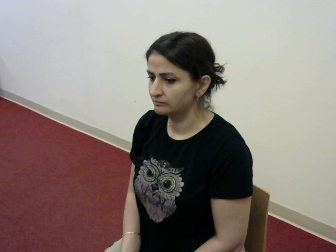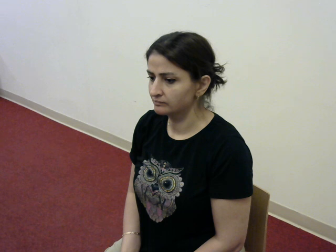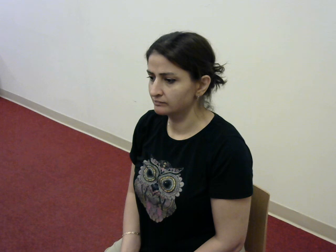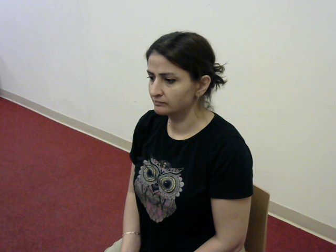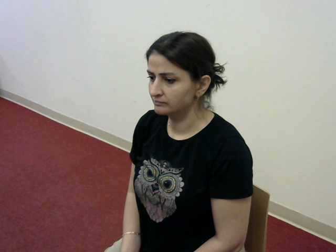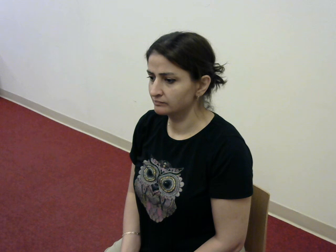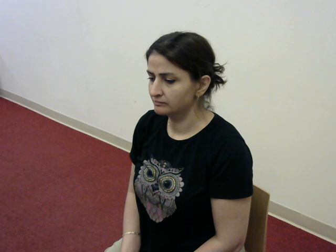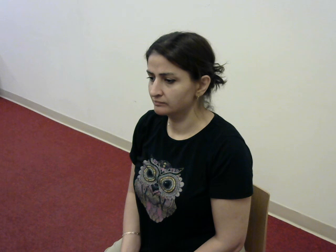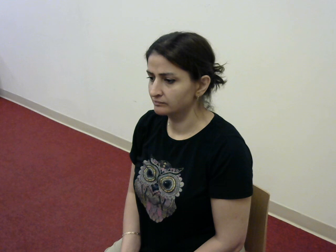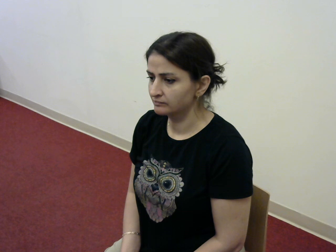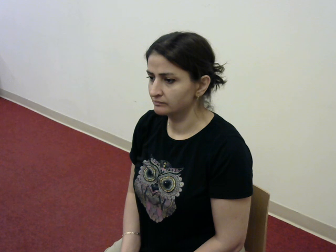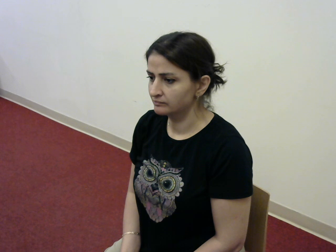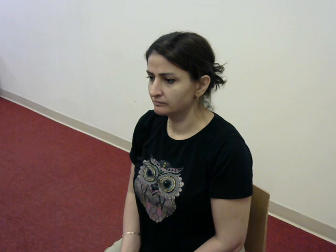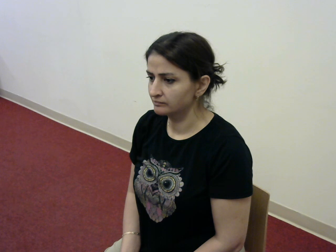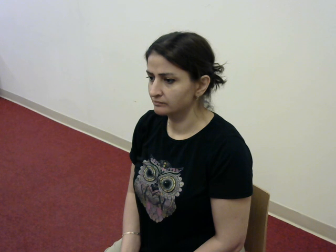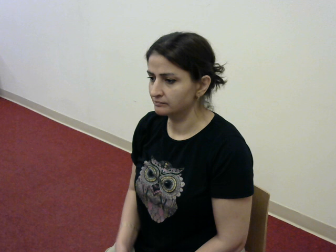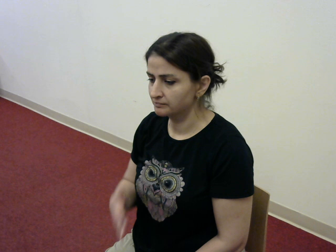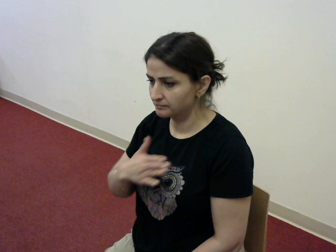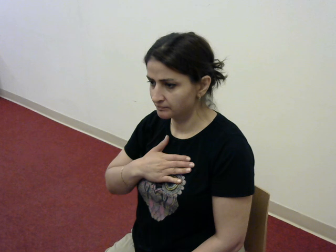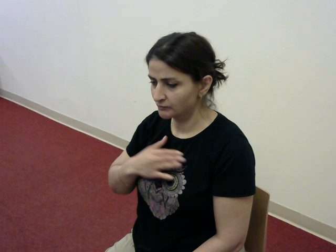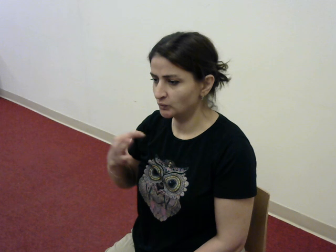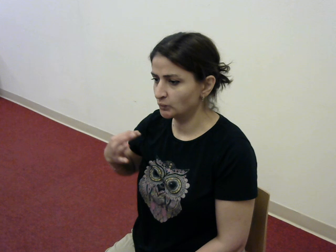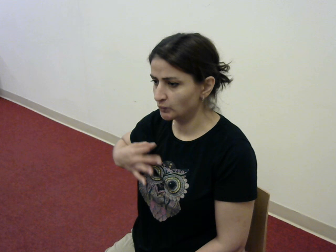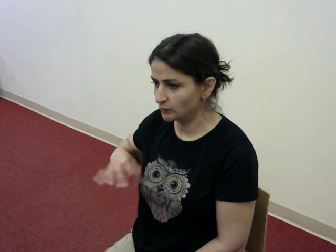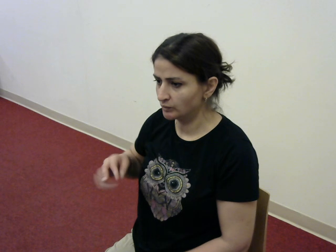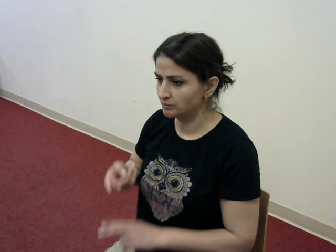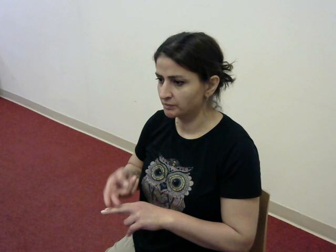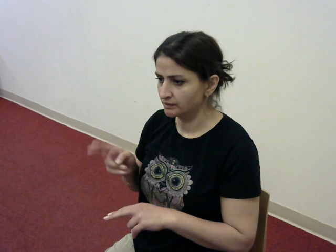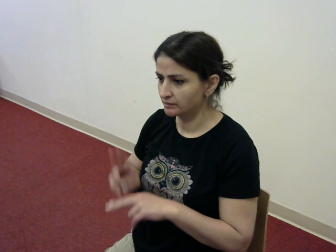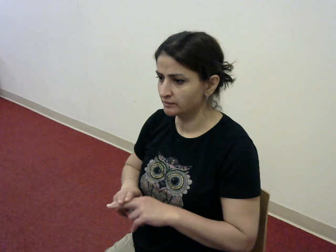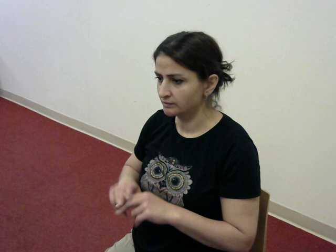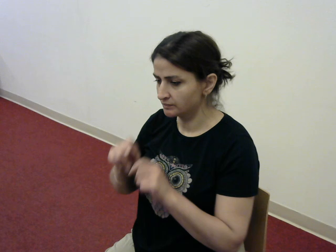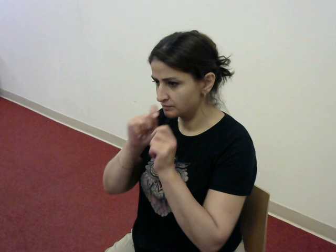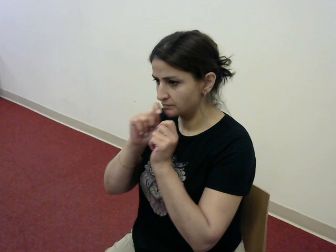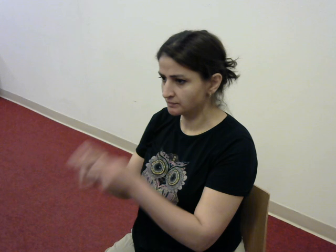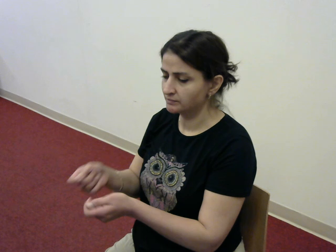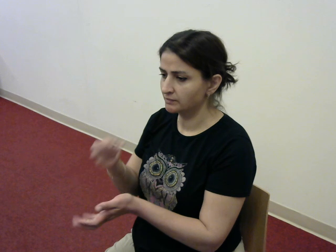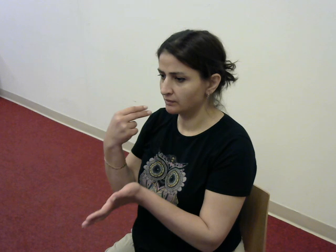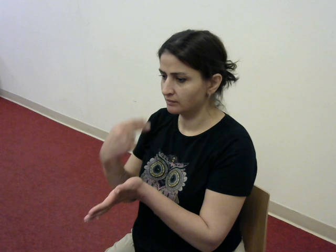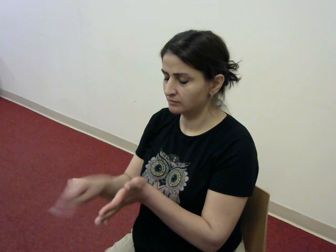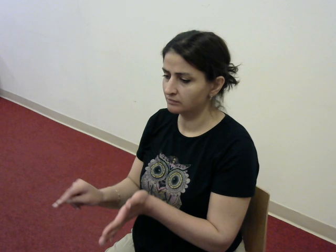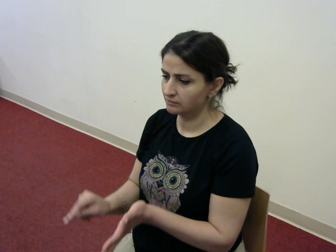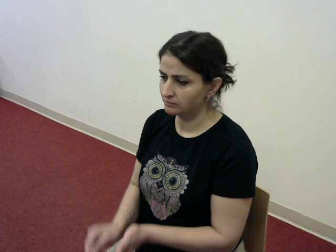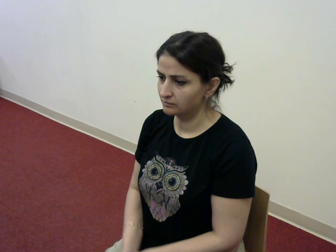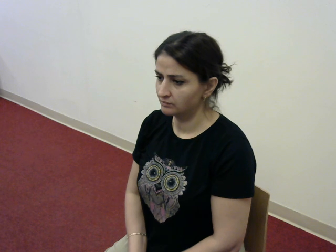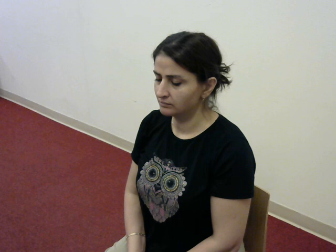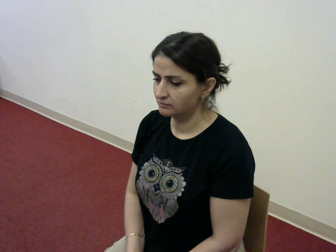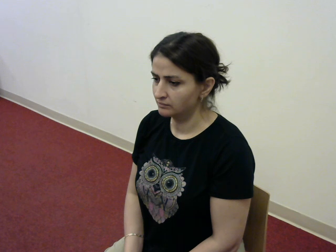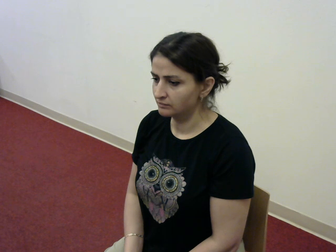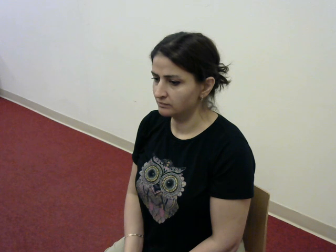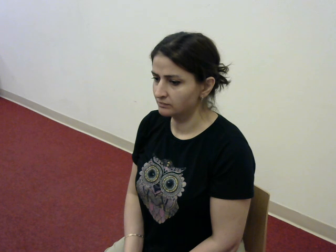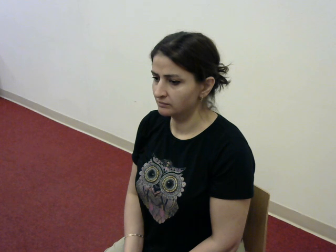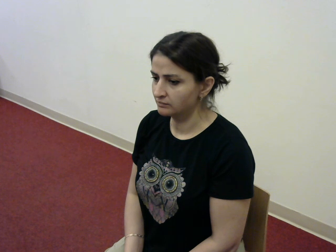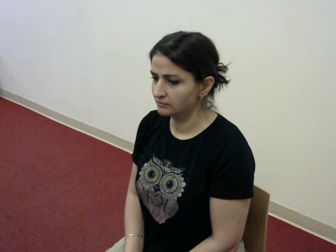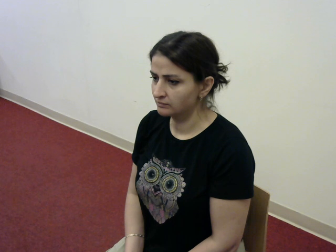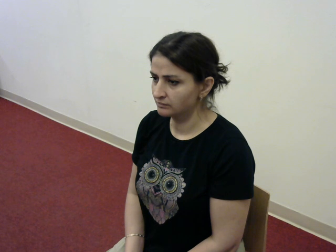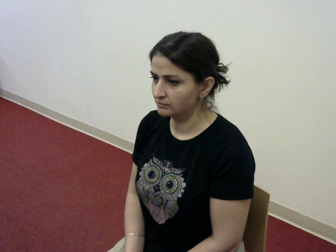Mən oğlum üçün hədiyyə almışam